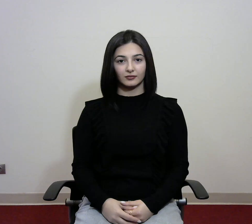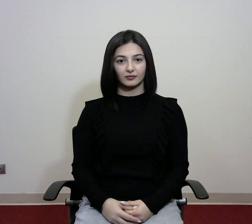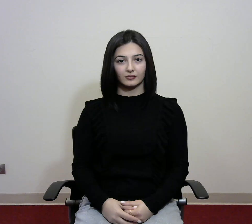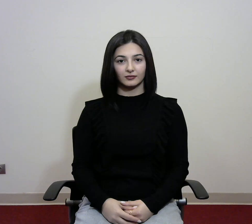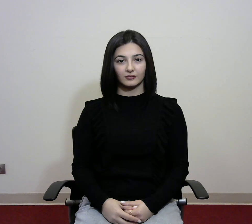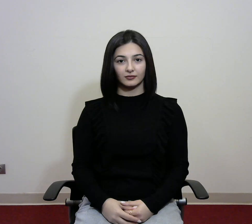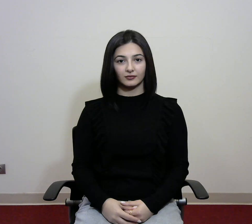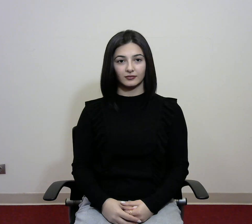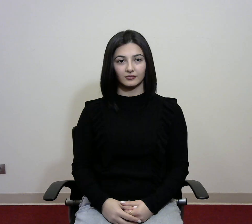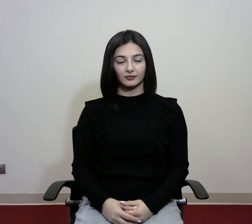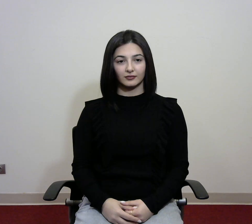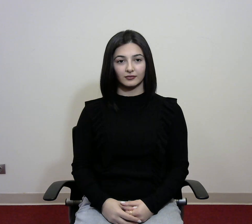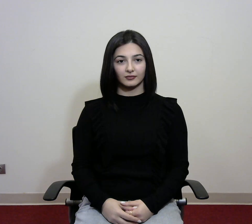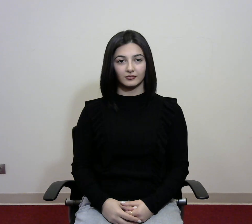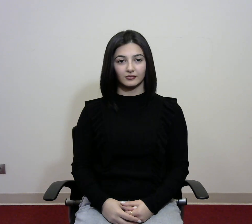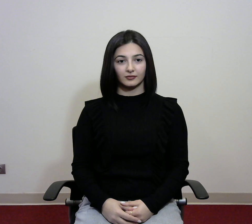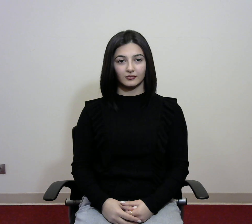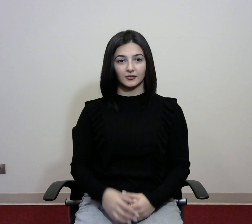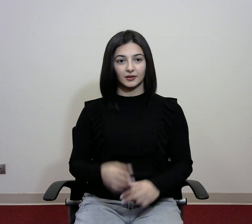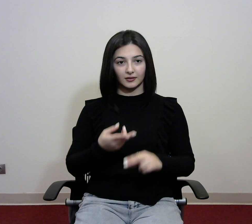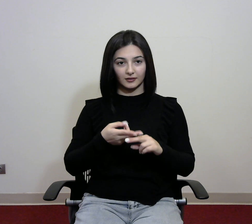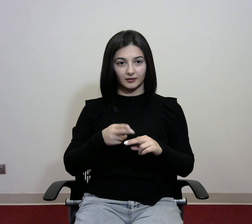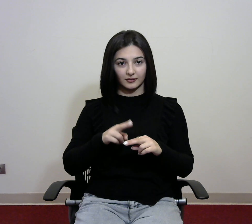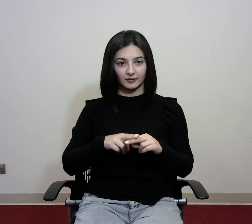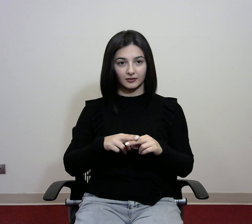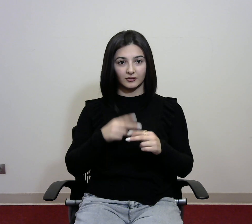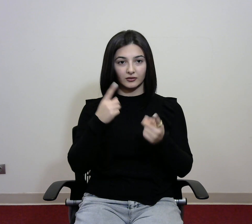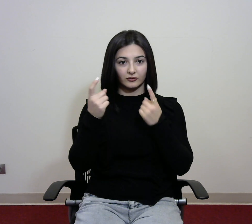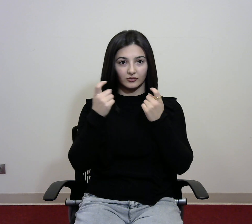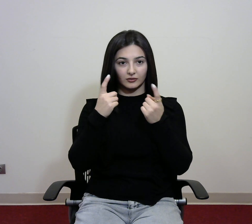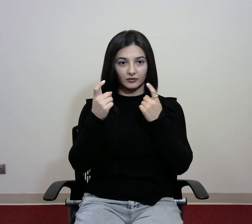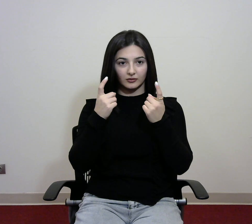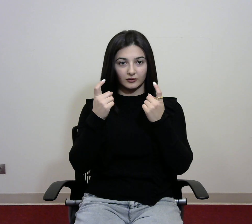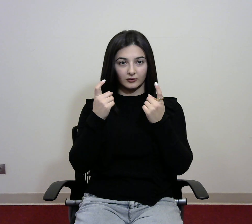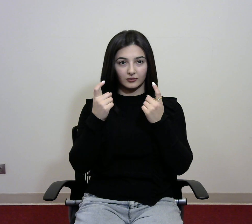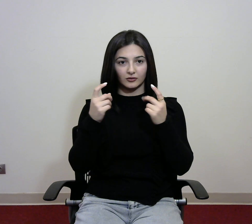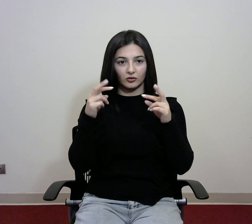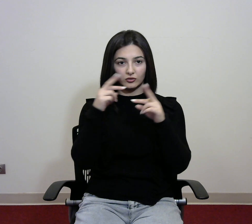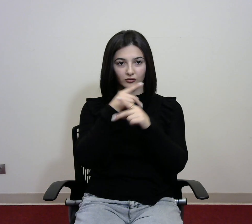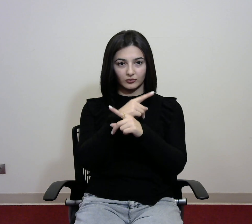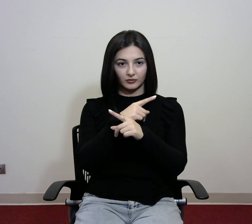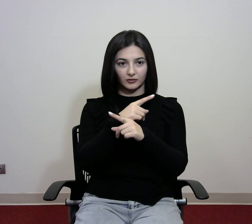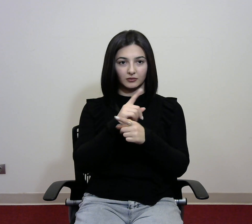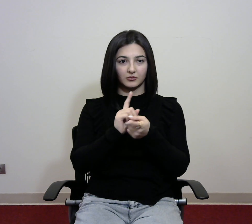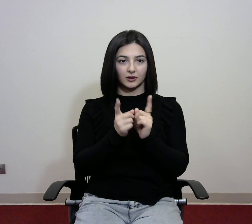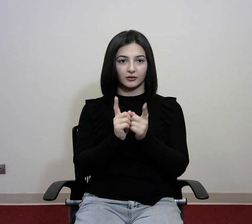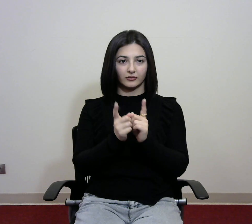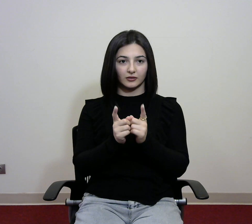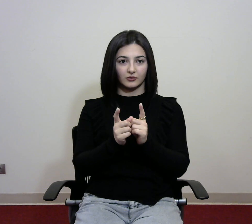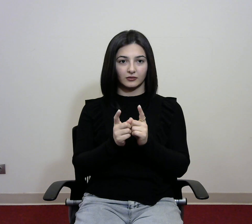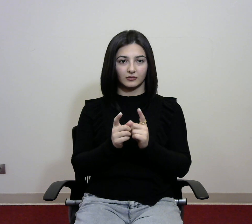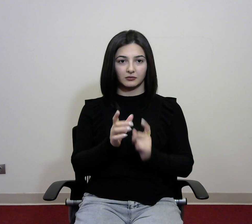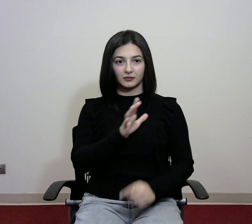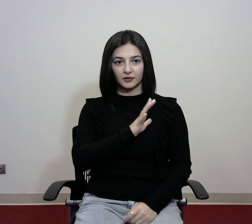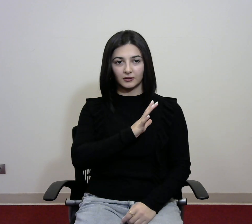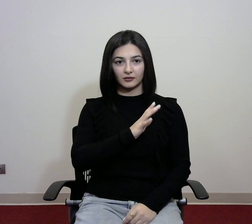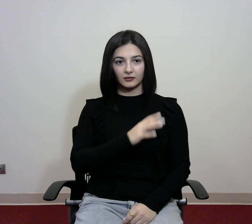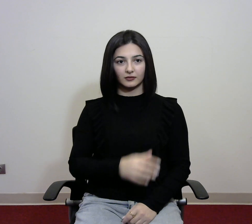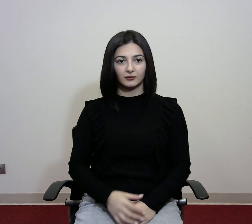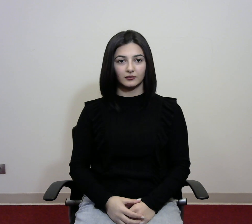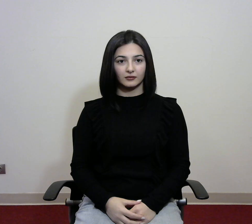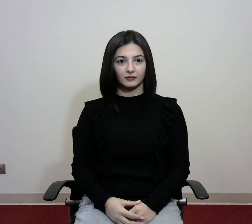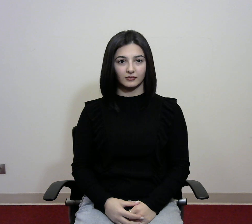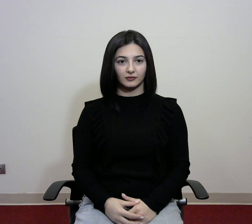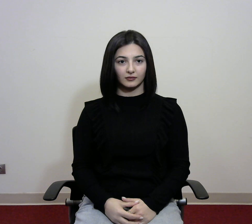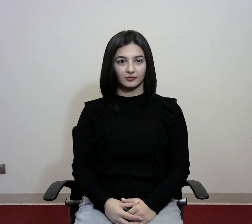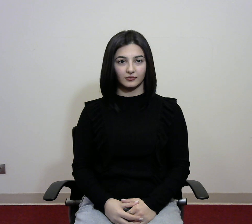Bu məlumat səhv tərcümə olunub